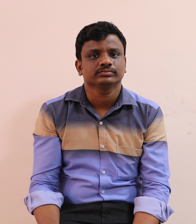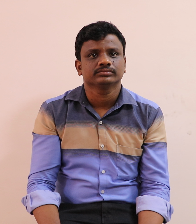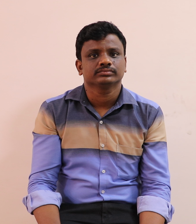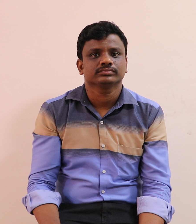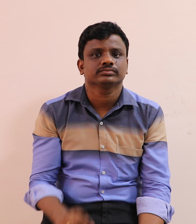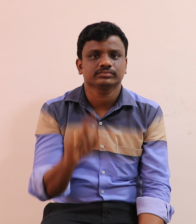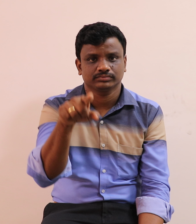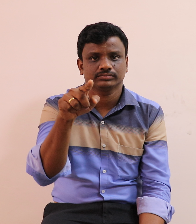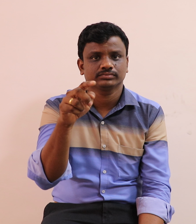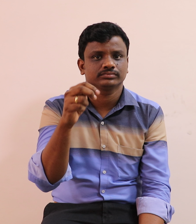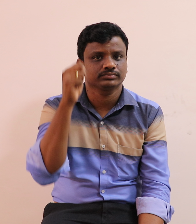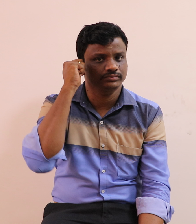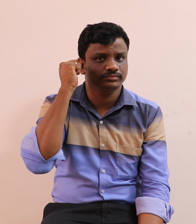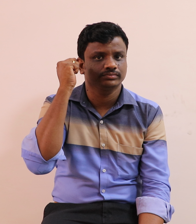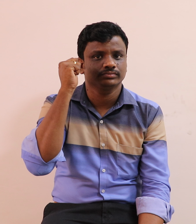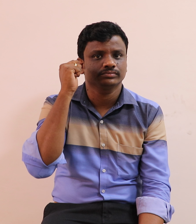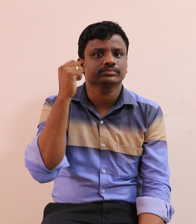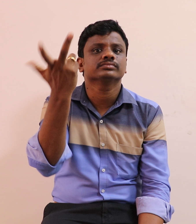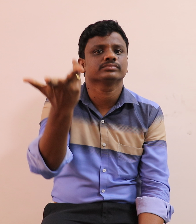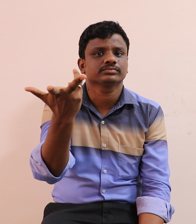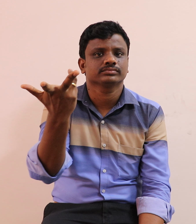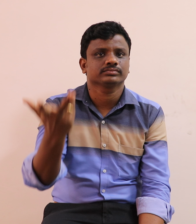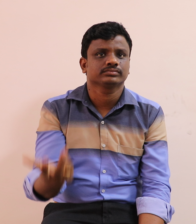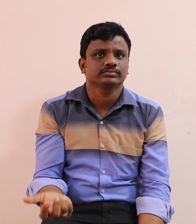what are you doing